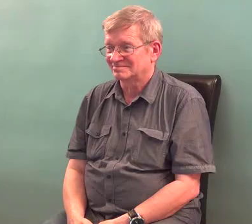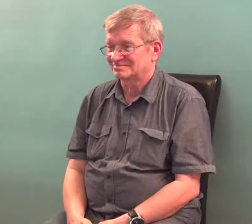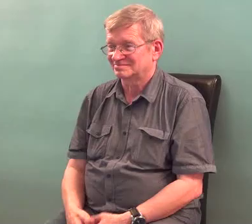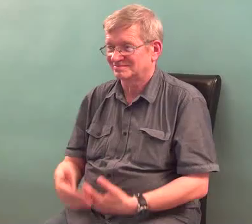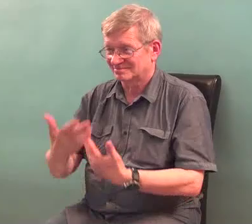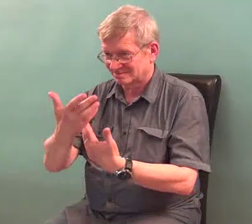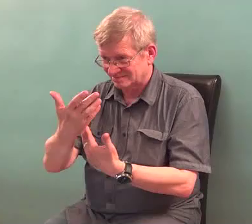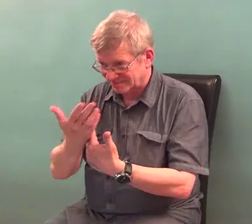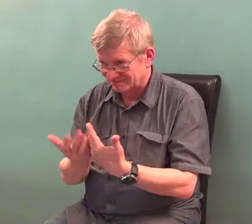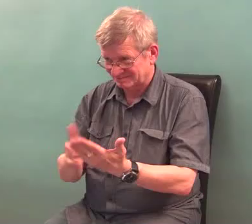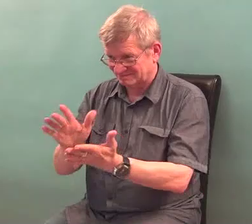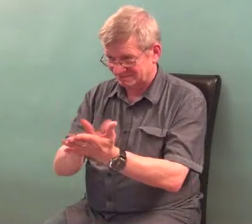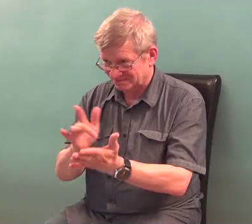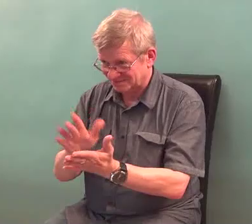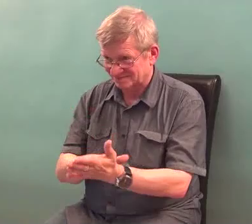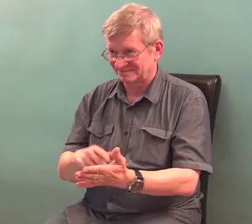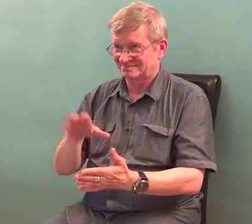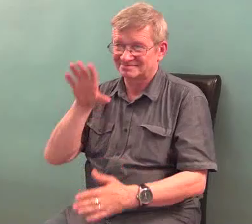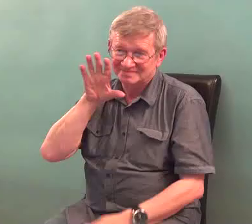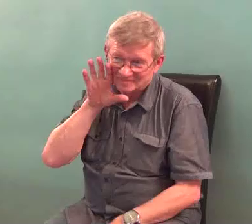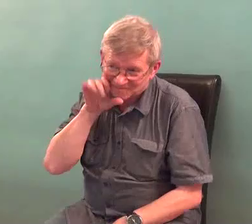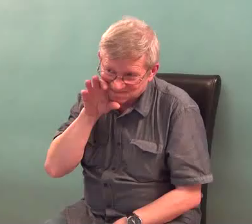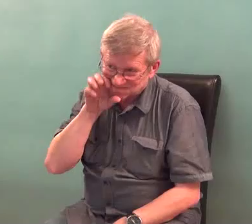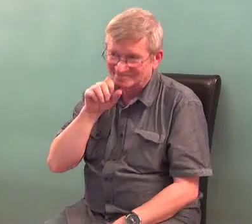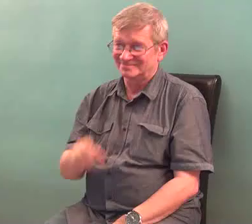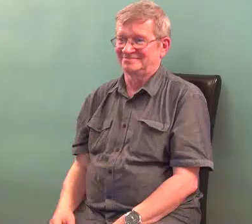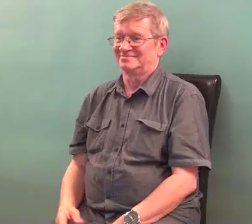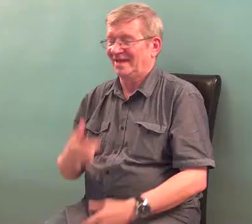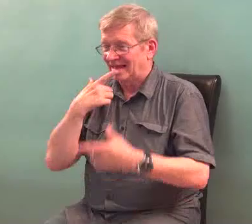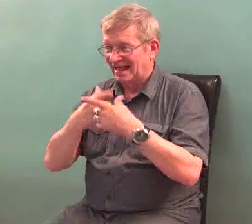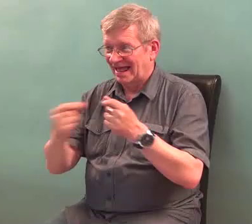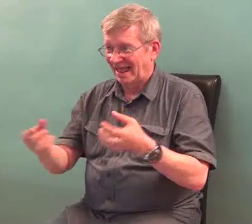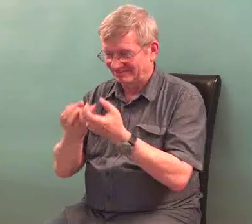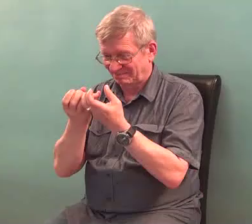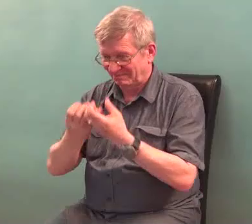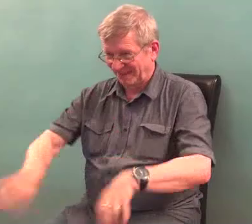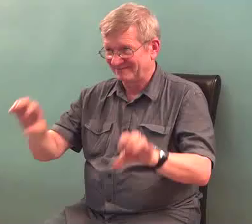Chleb, masło, kiełbasa, rozbite jajka...